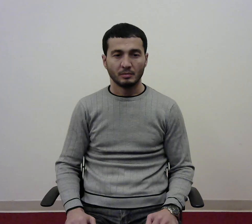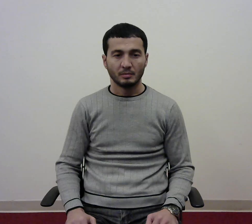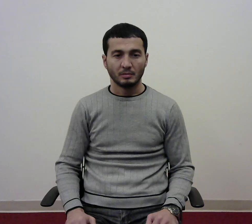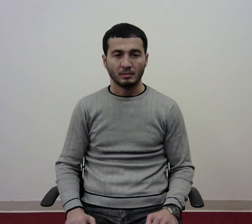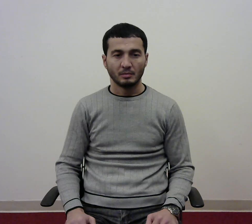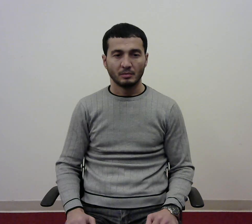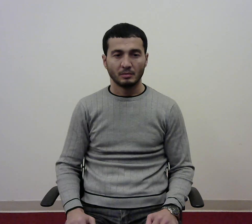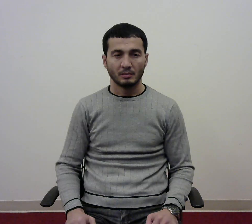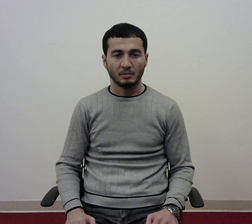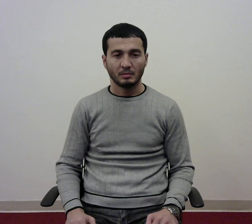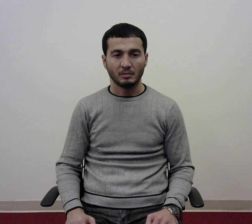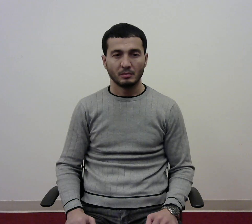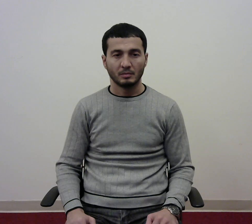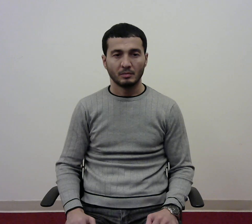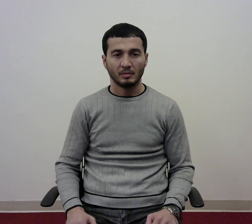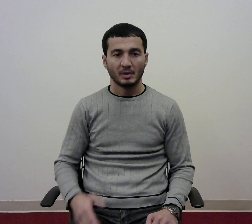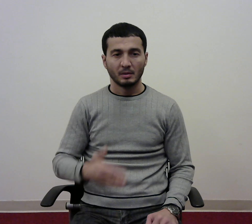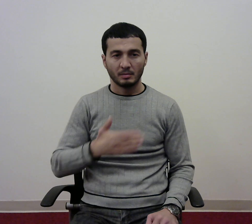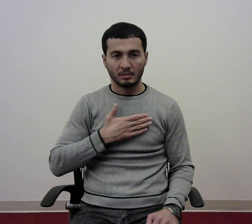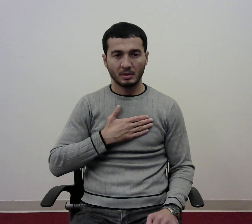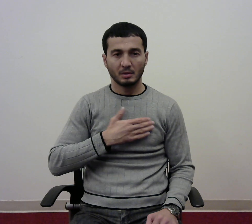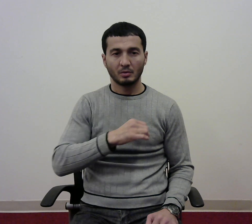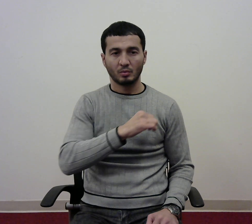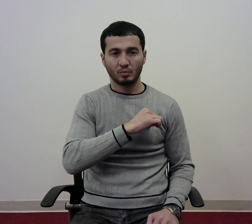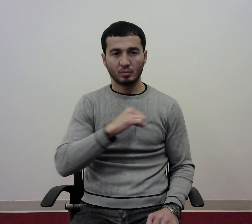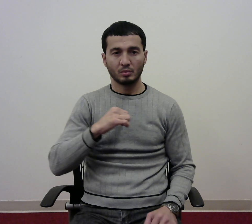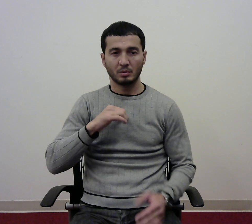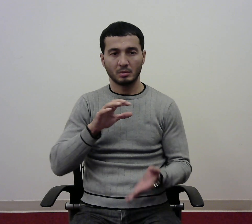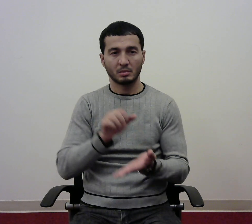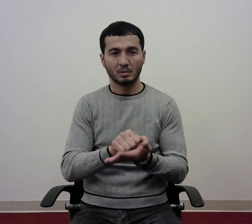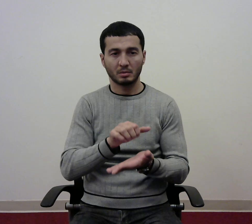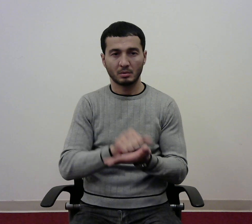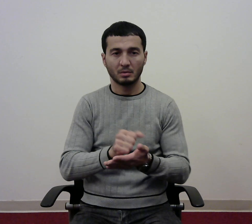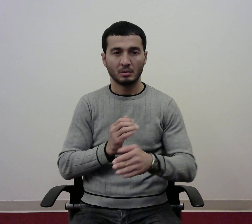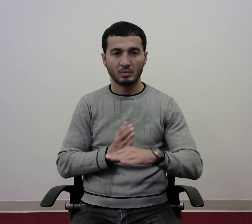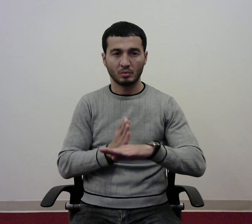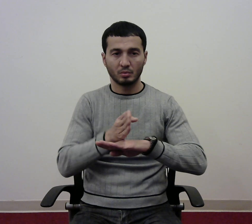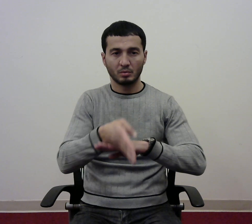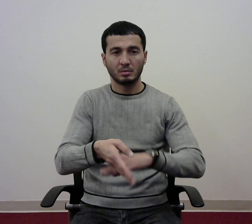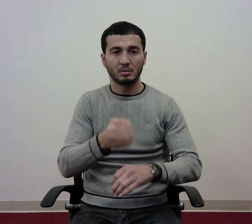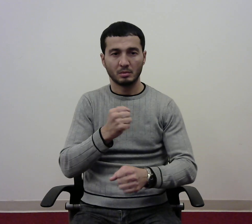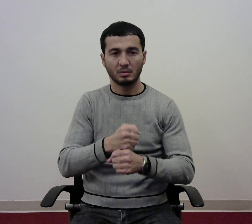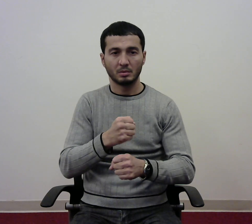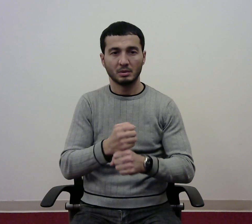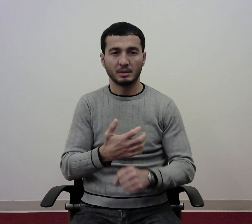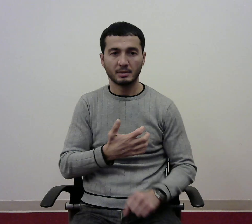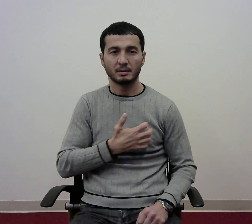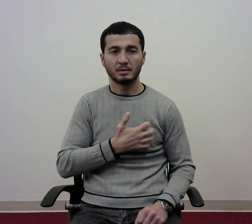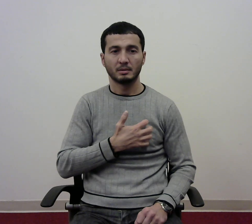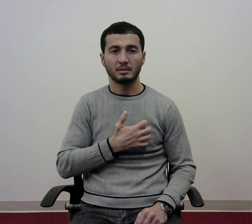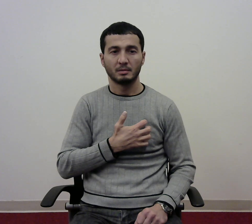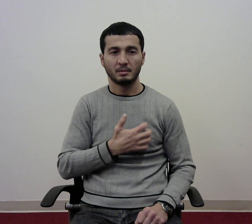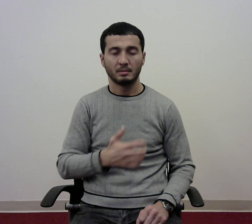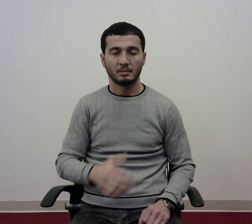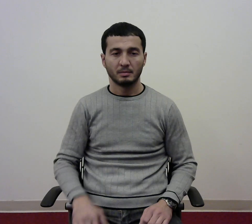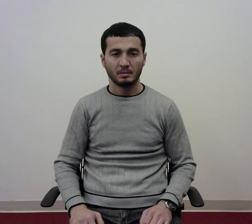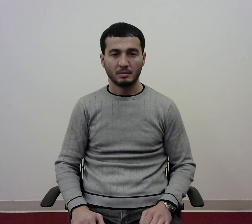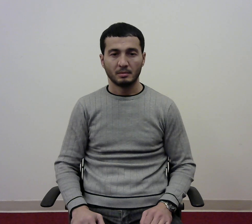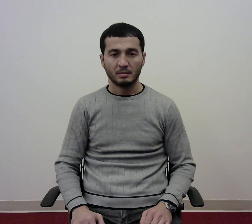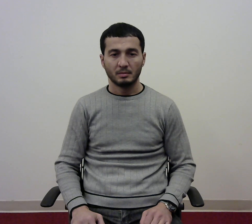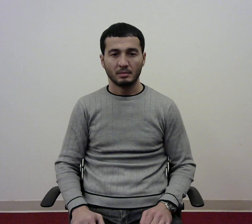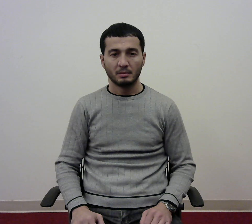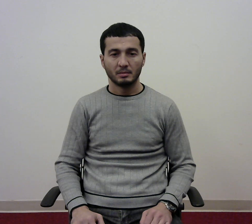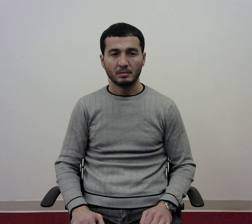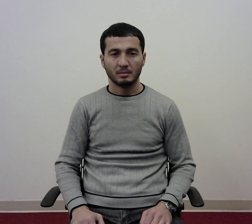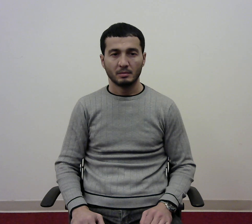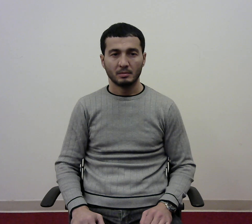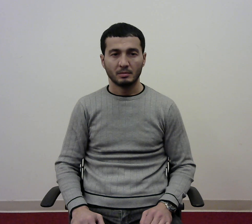Mən özünüməşğulluğa müraciət etmək istəyirəm